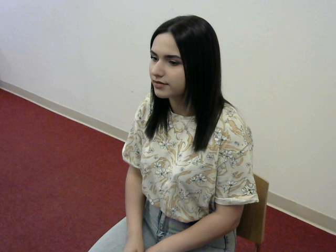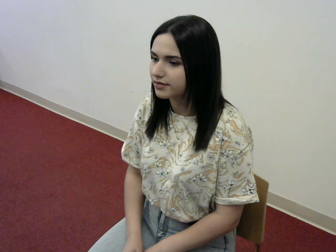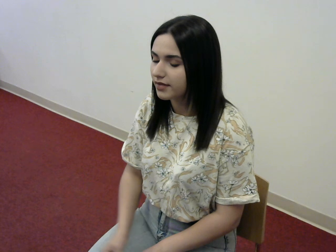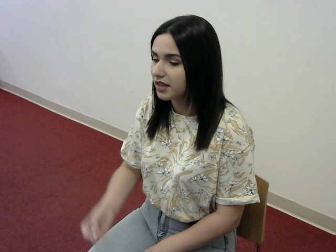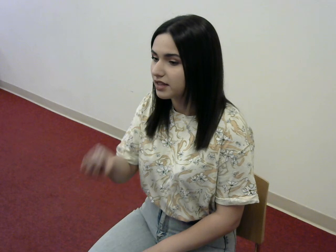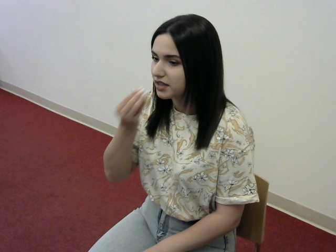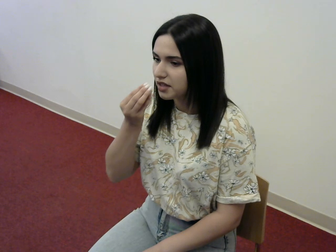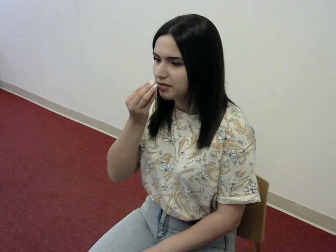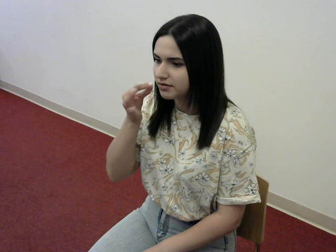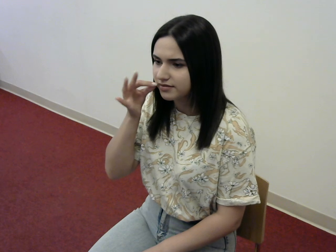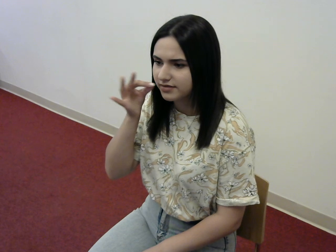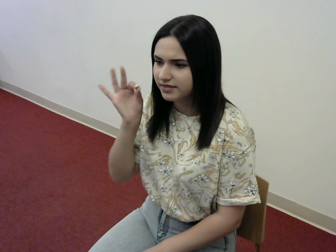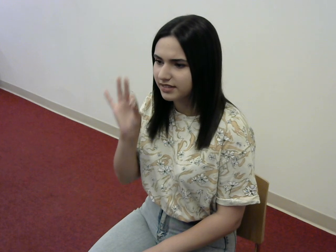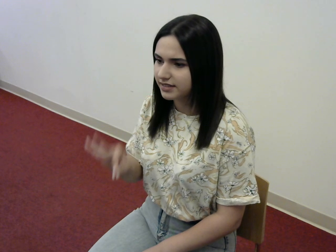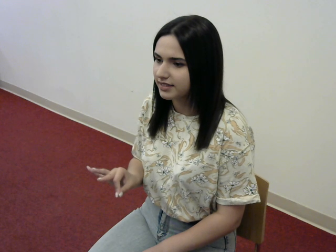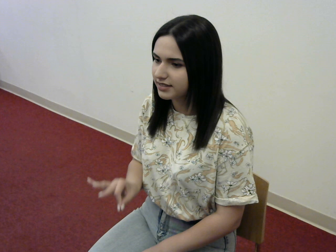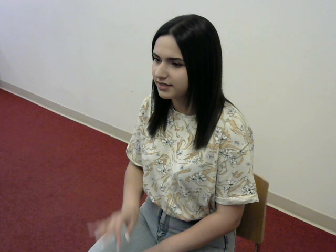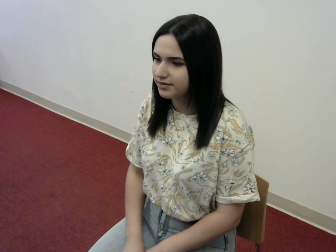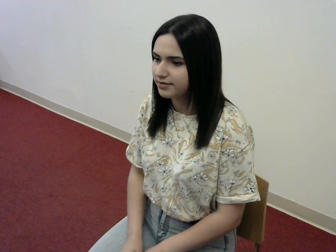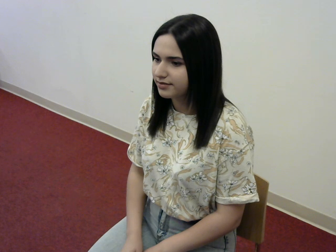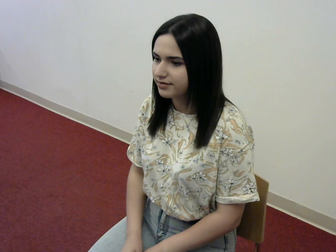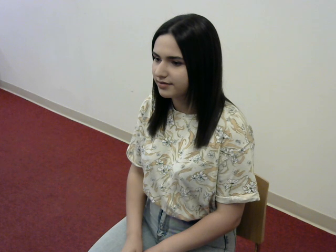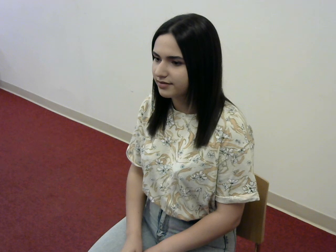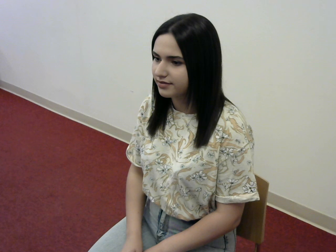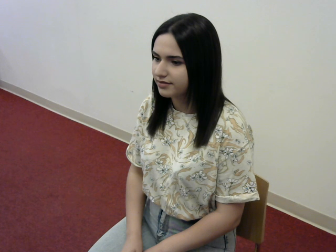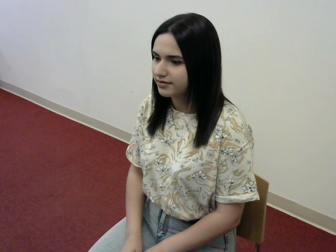Yemək dadlı idi